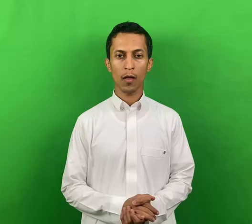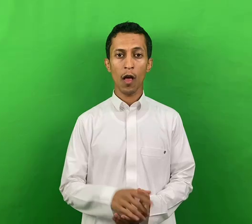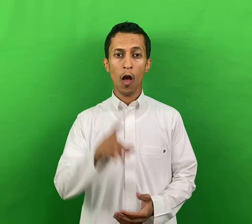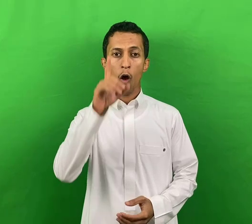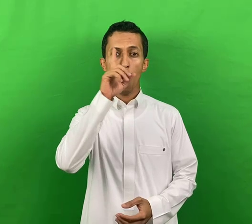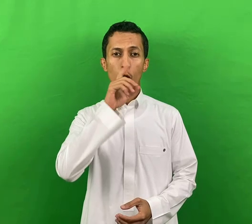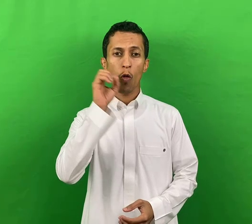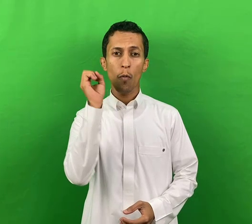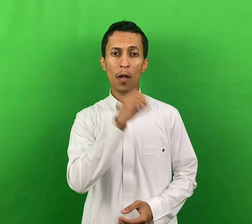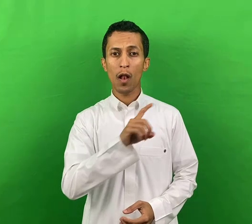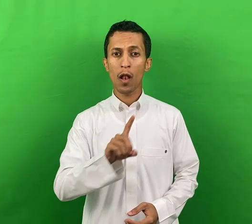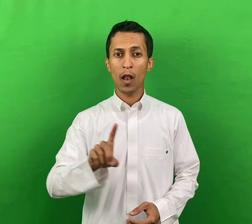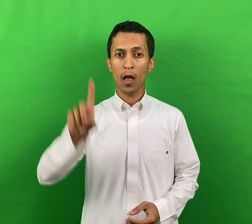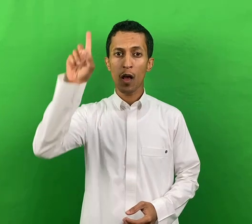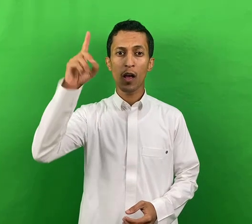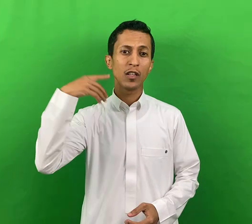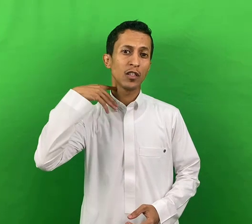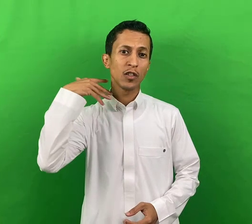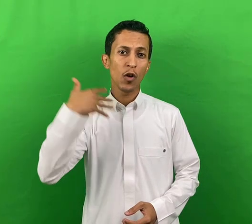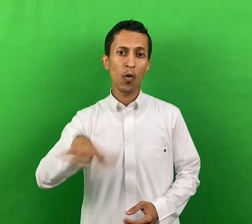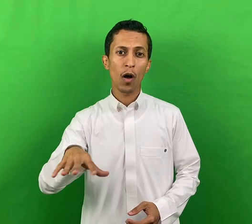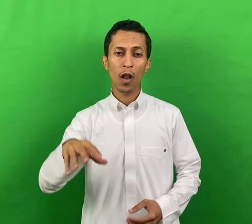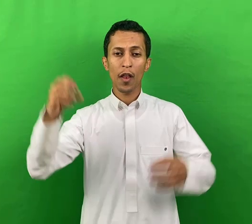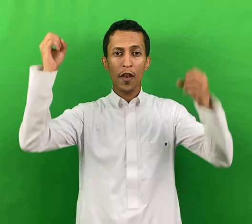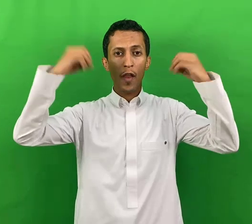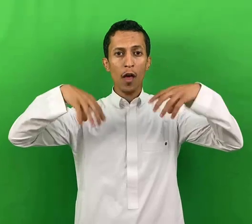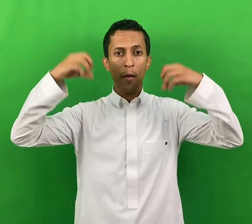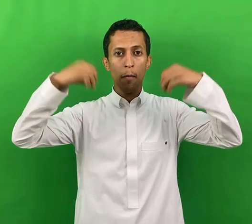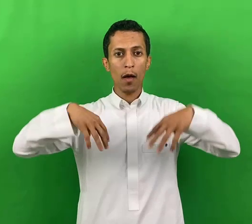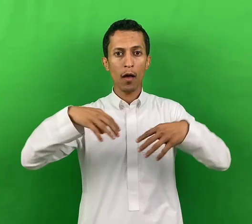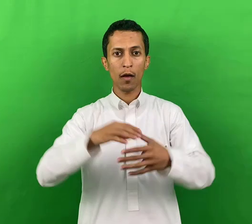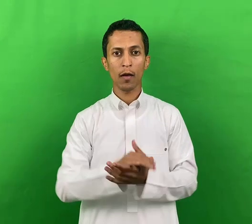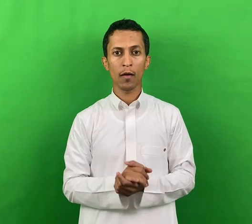نعوذ بك من زوال نعمتك